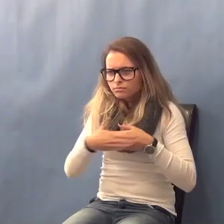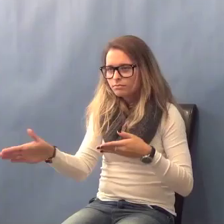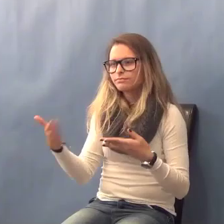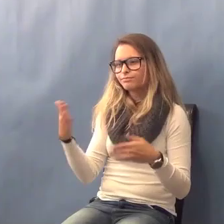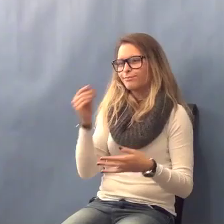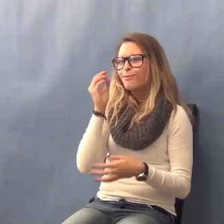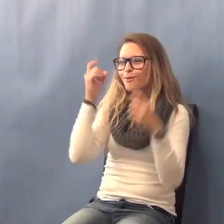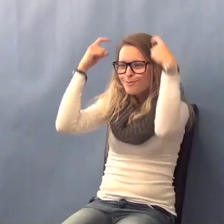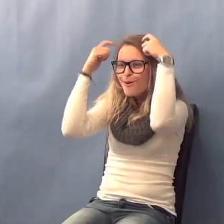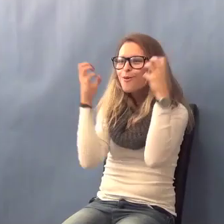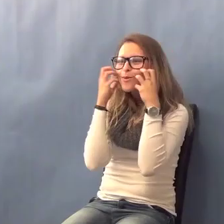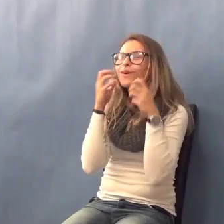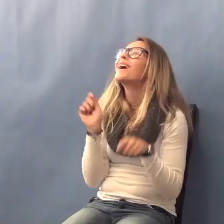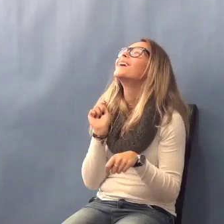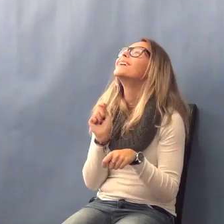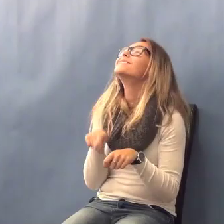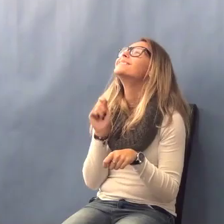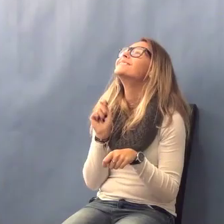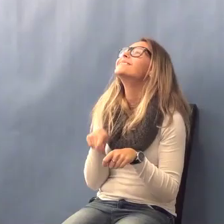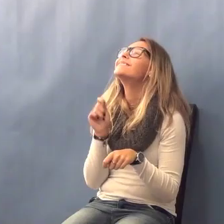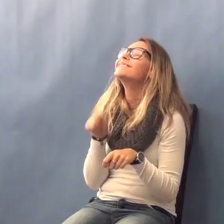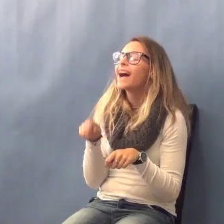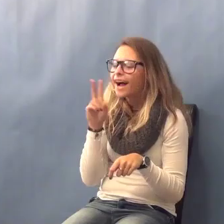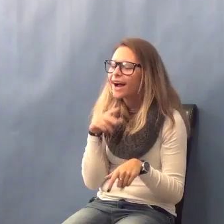Otworzył drzwi, a tam mała myszka uderza młotkiem.